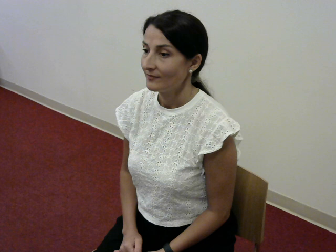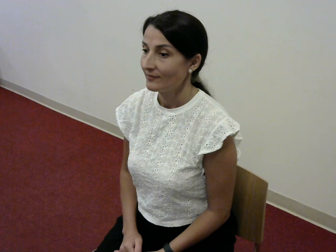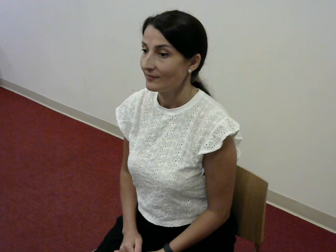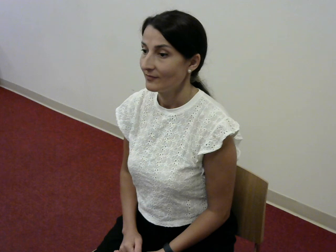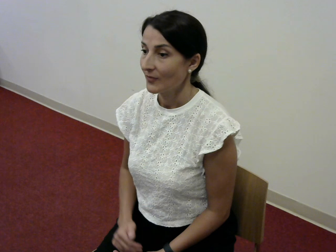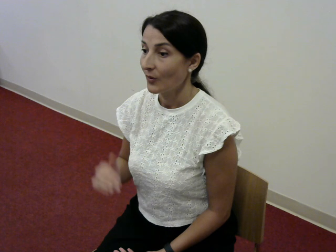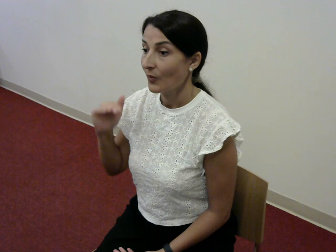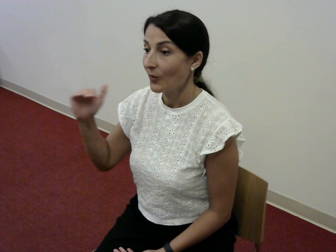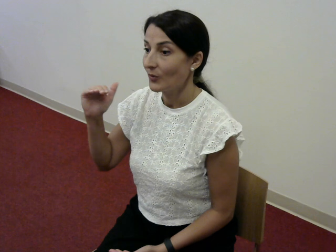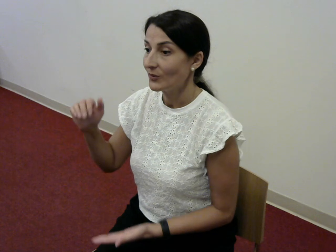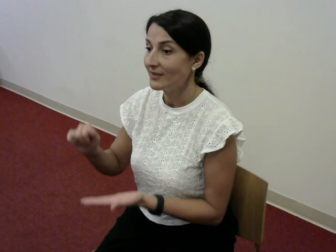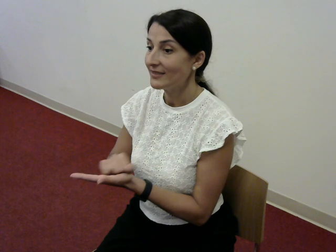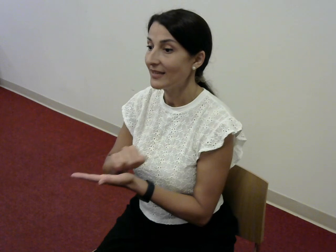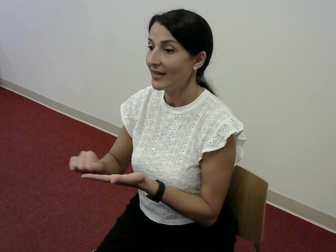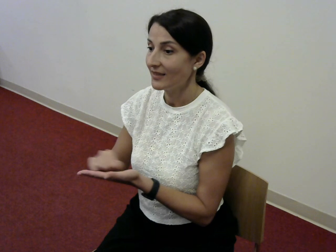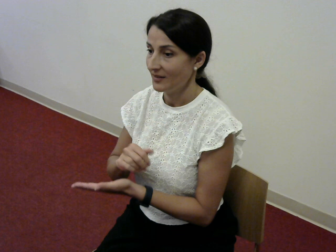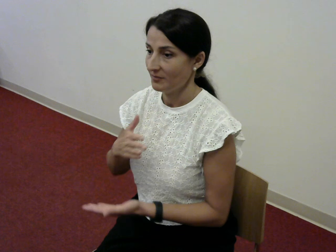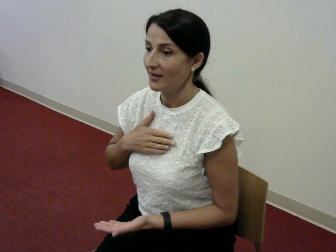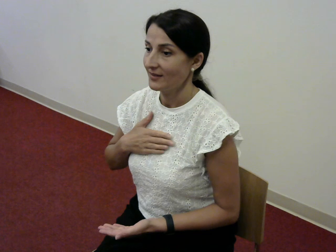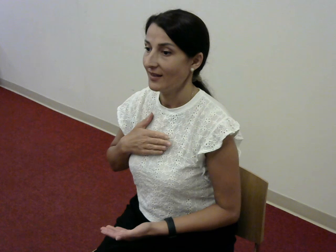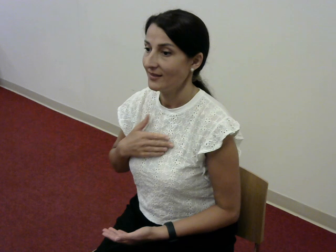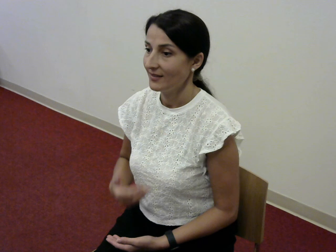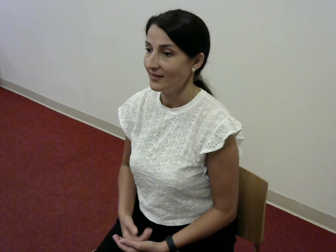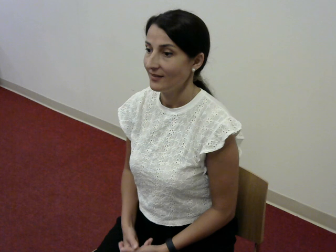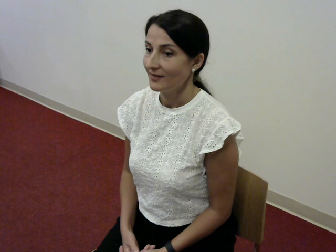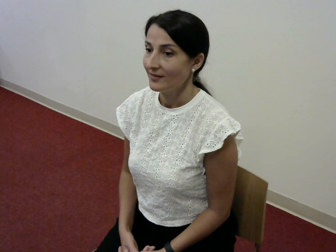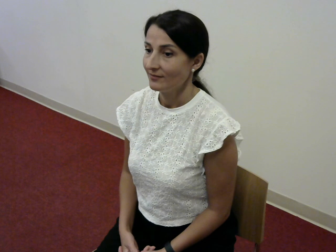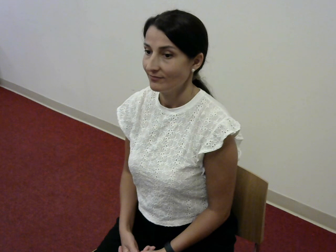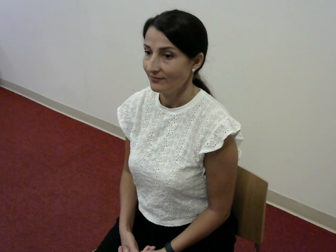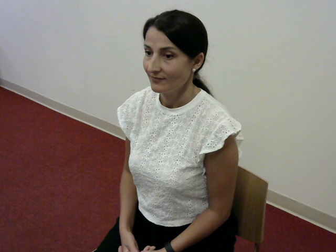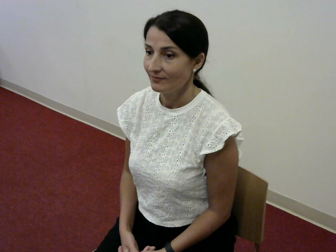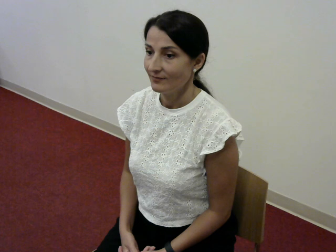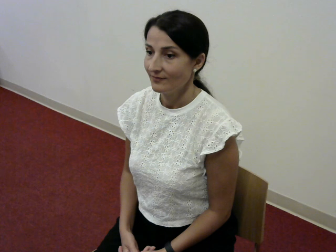Onun sənədləri məndədir